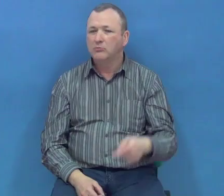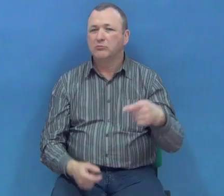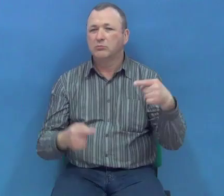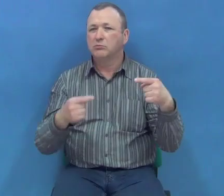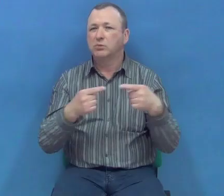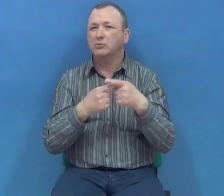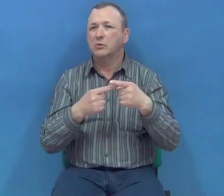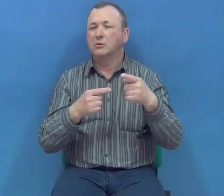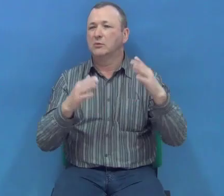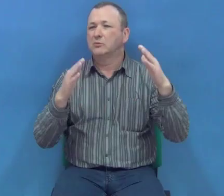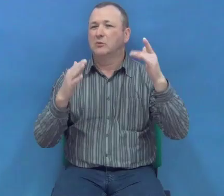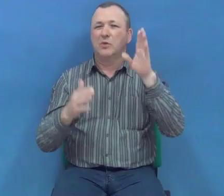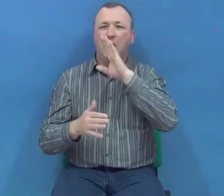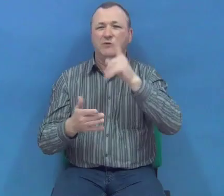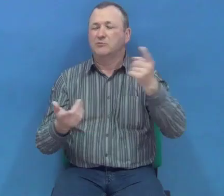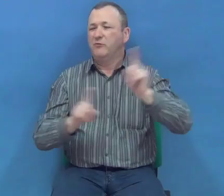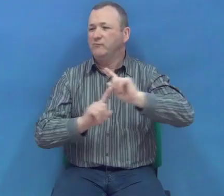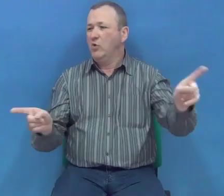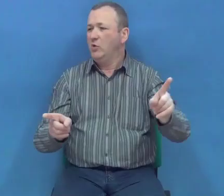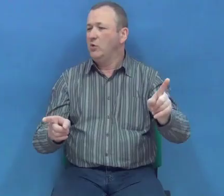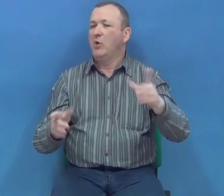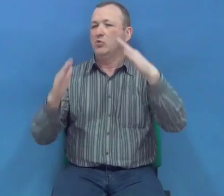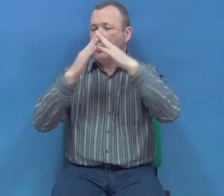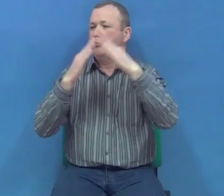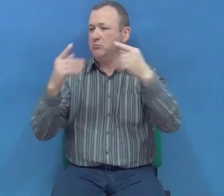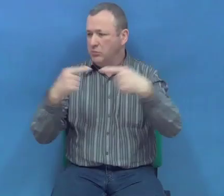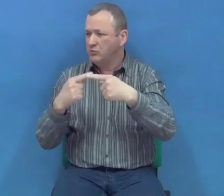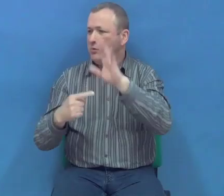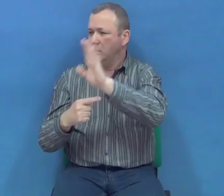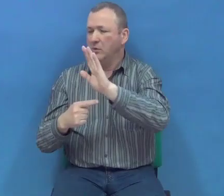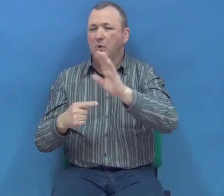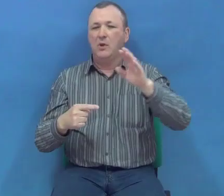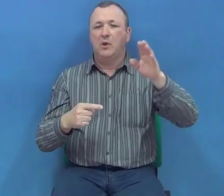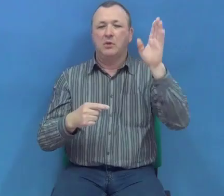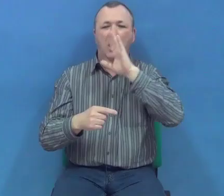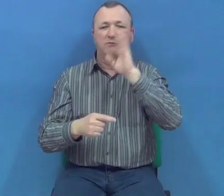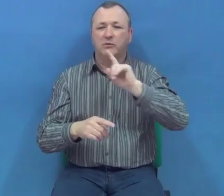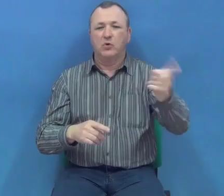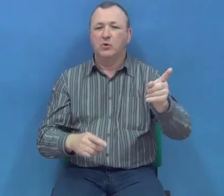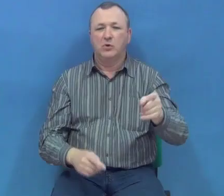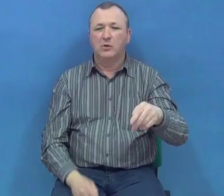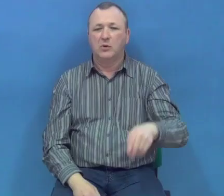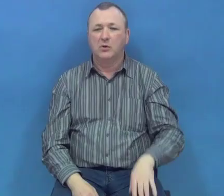Nie pasuje na powietrzu, w domu tak, ale na powietrzu nie wolno.